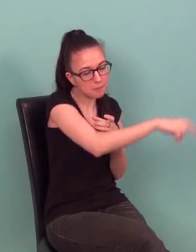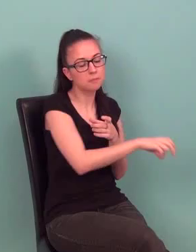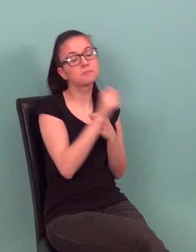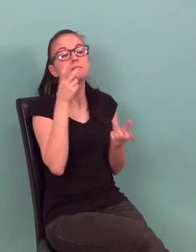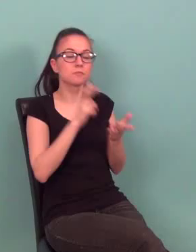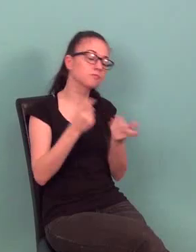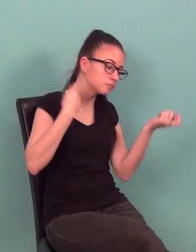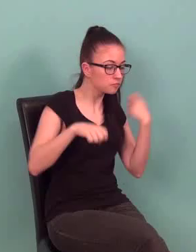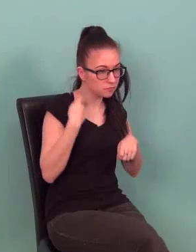Rankiem chłopiec wstaje, ubiera się.